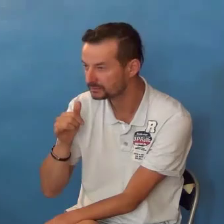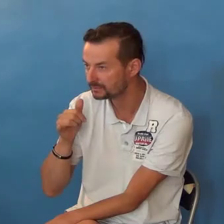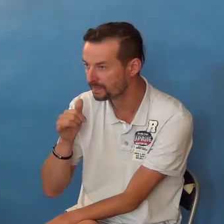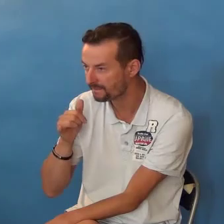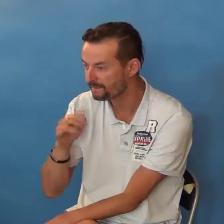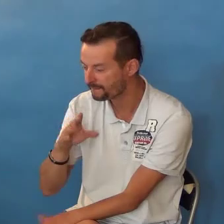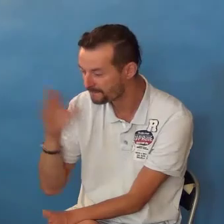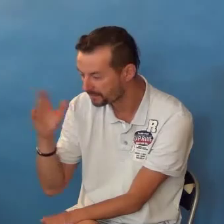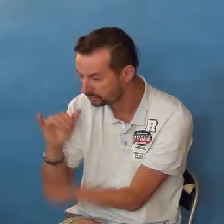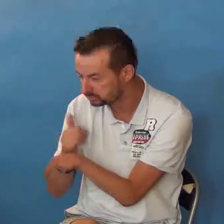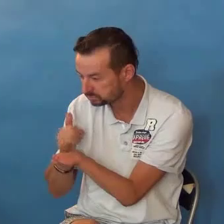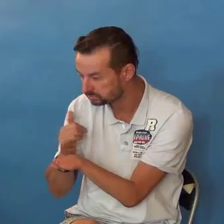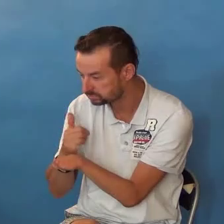Następny jest piątek.